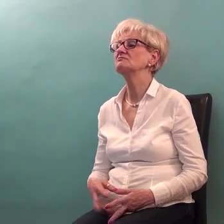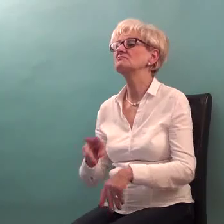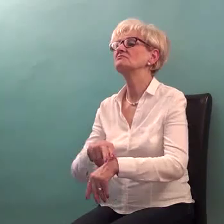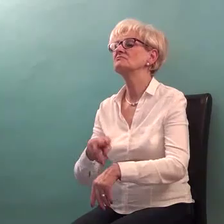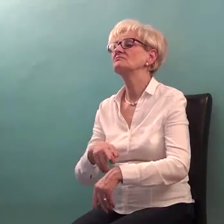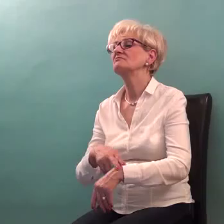O której godzinie?